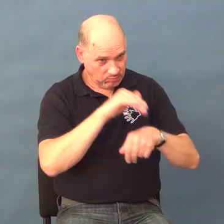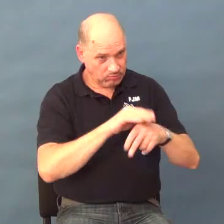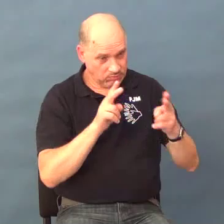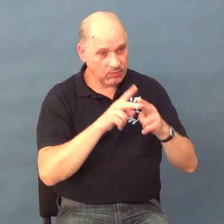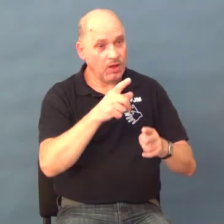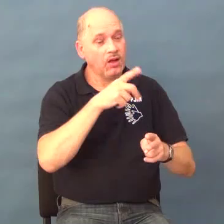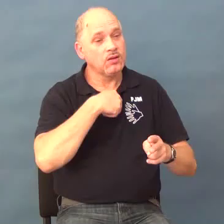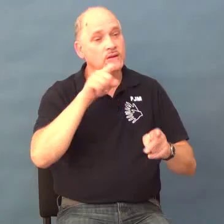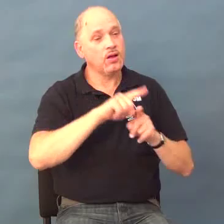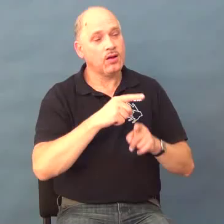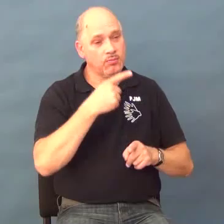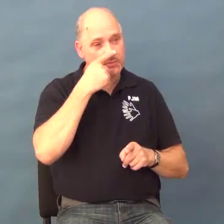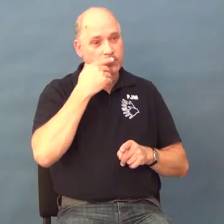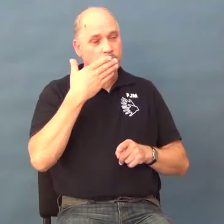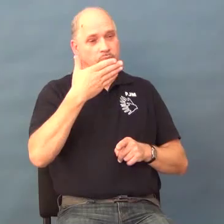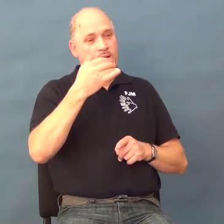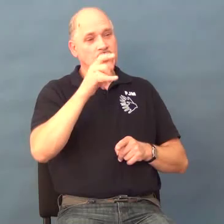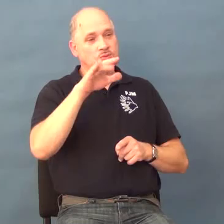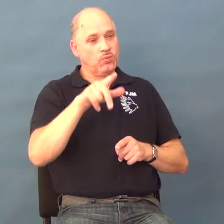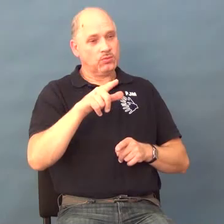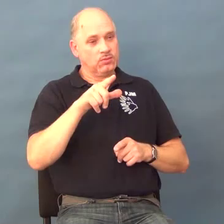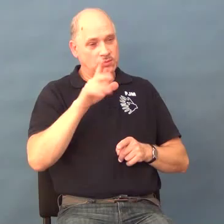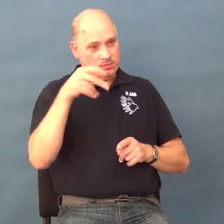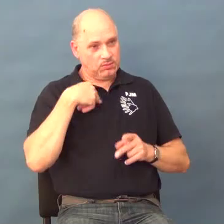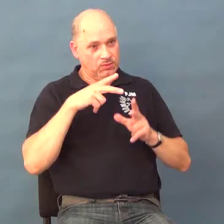Ty i ja do Olsztyna, na Mazury nad jezioro.